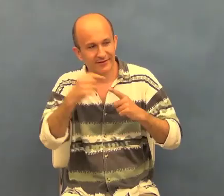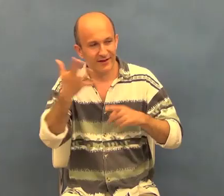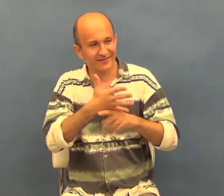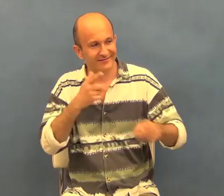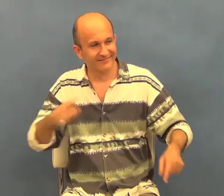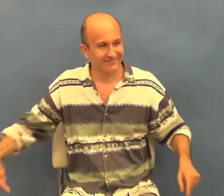Ma ostry koniec.